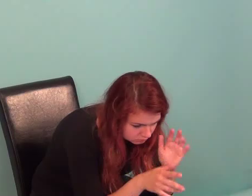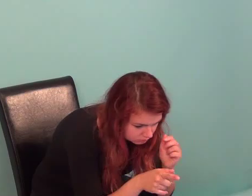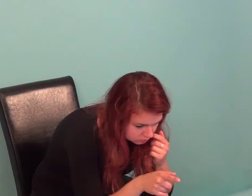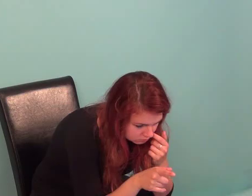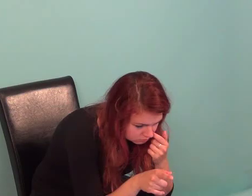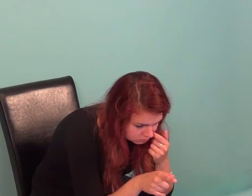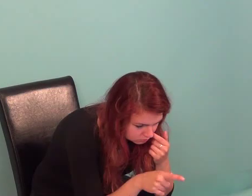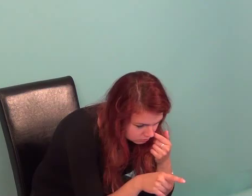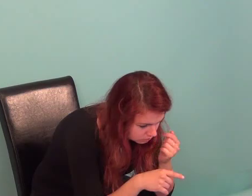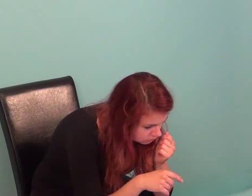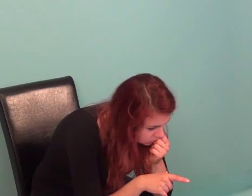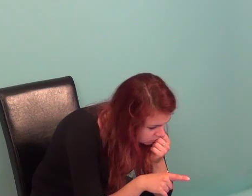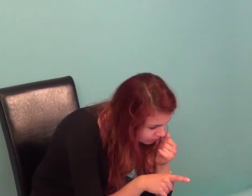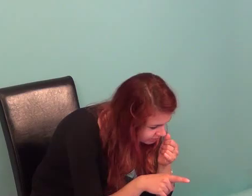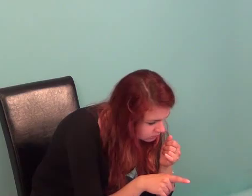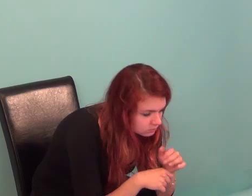Ciężko.